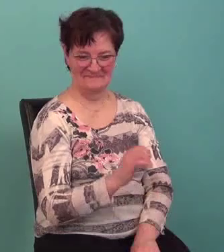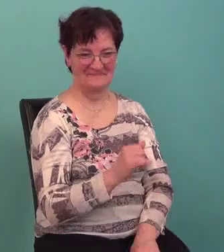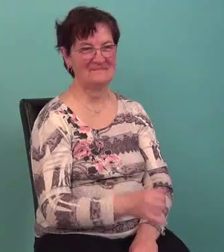Zapomniałaś.